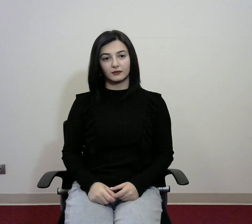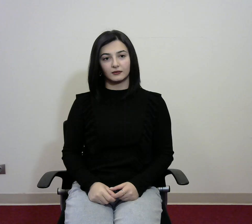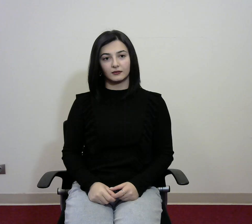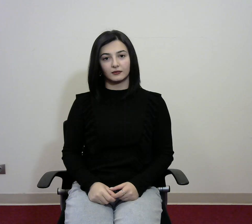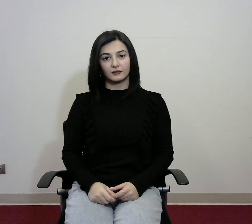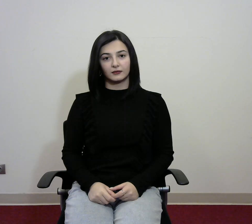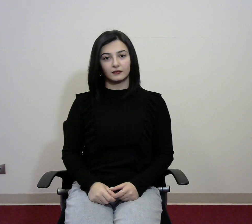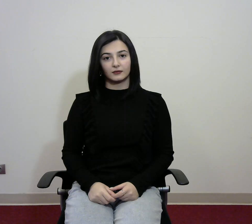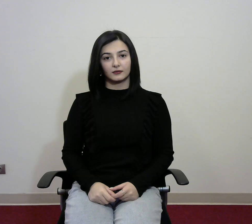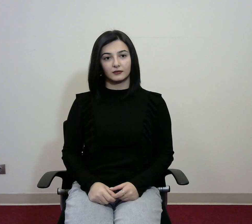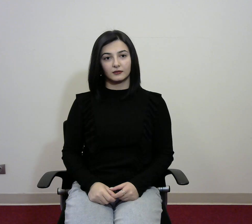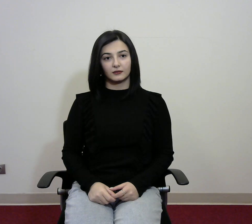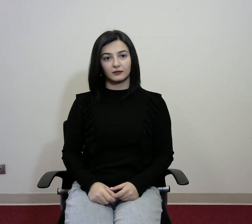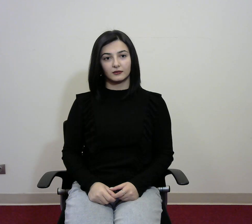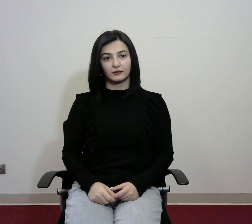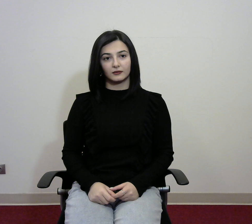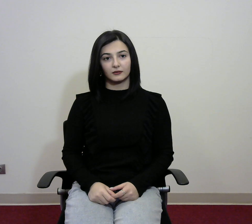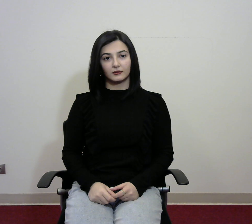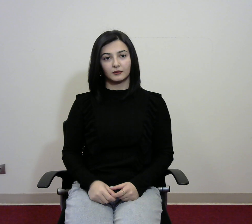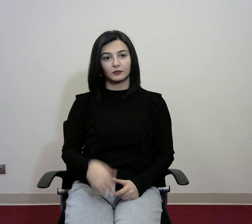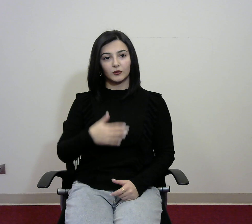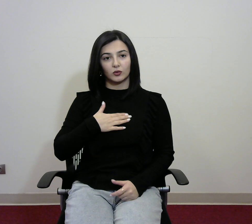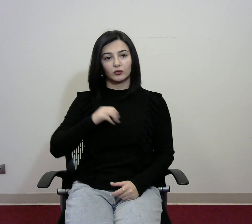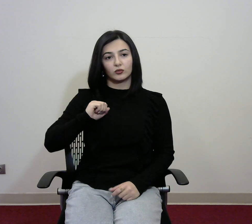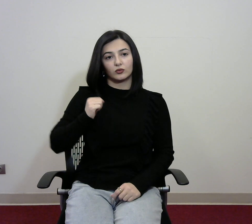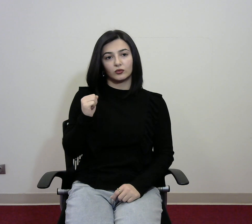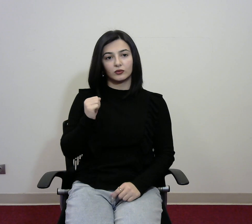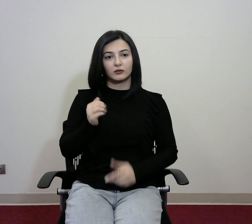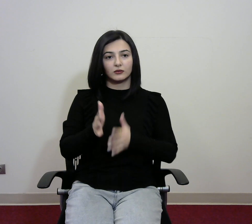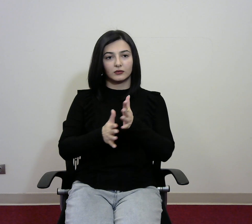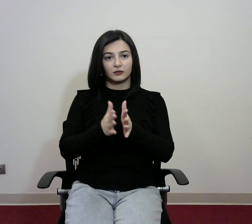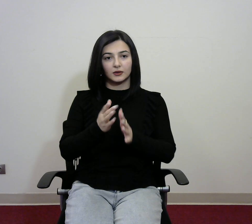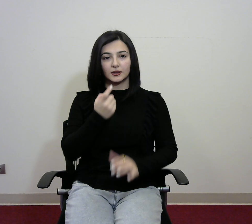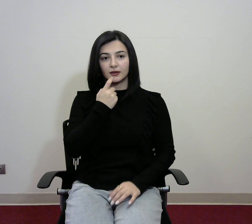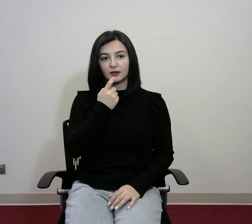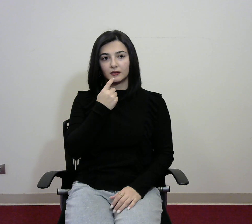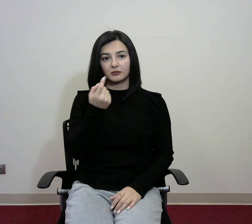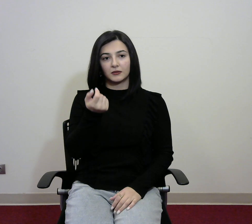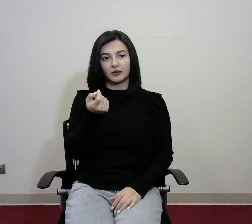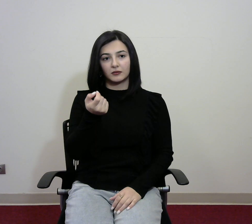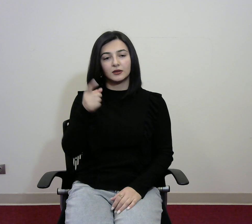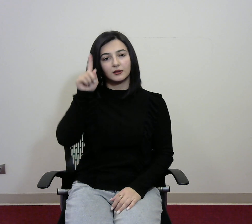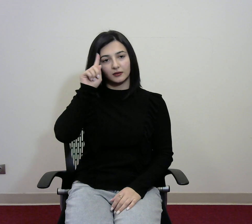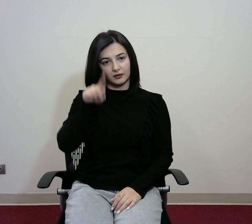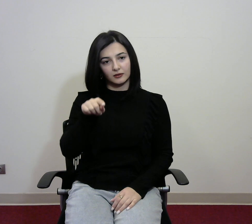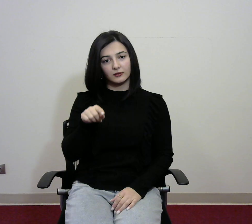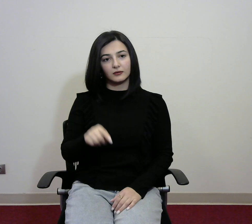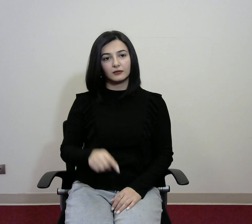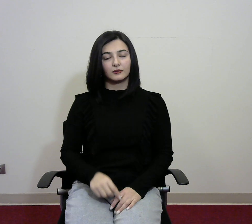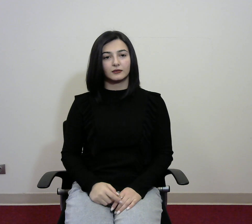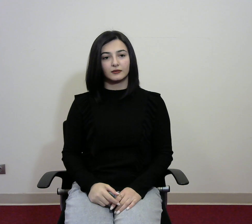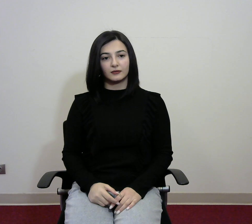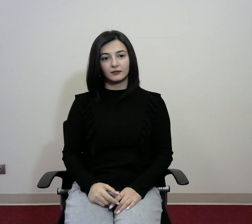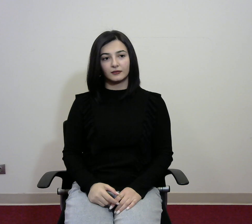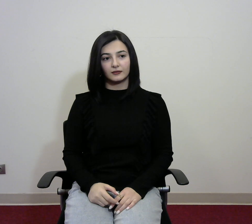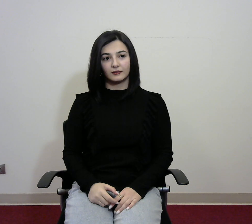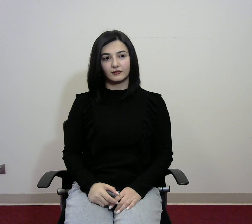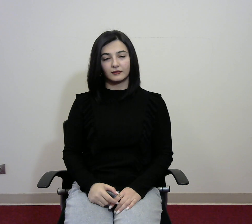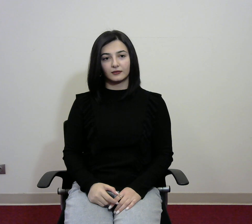Mənim dostum jest dilini azca bilir